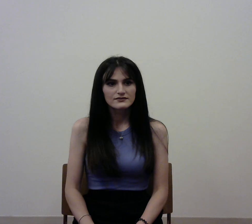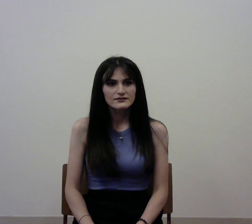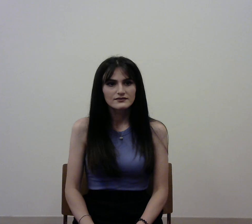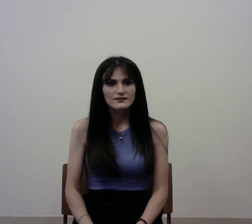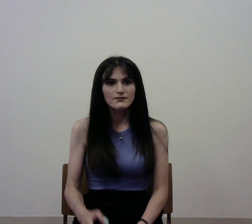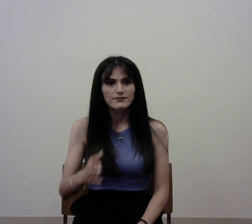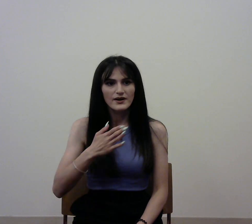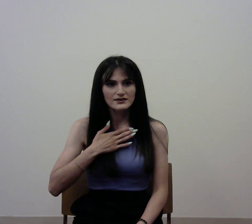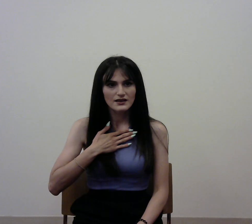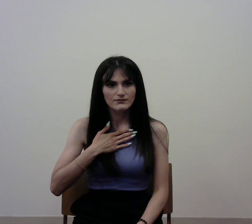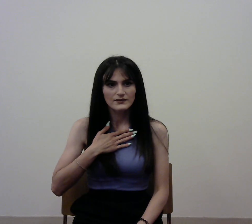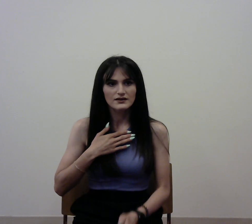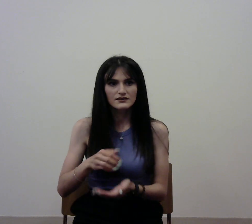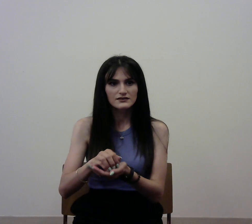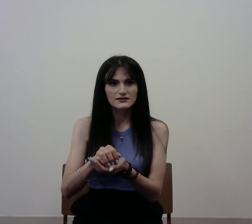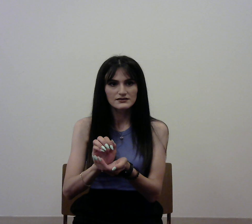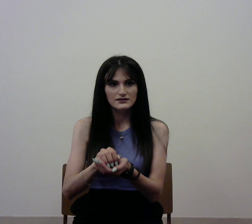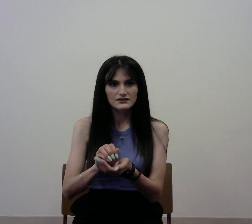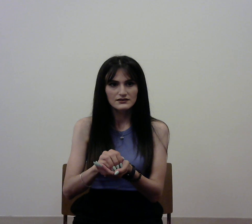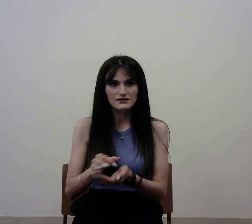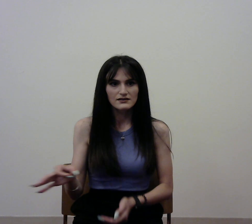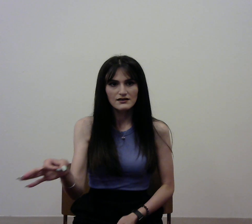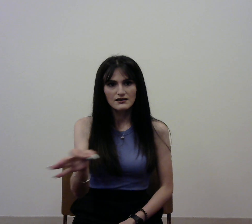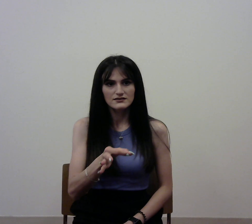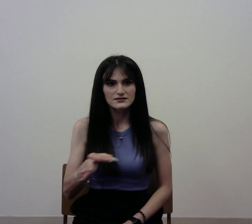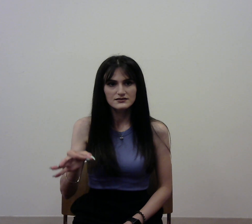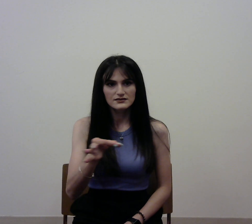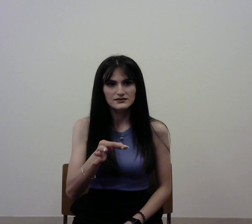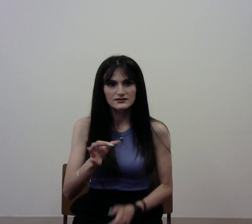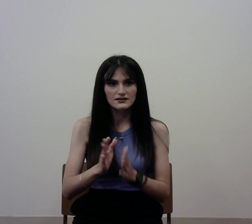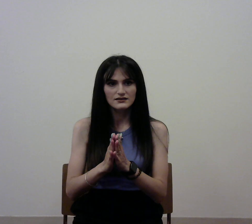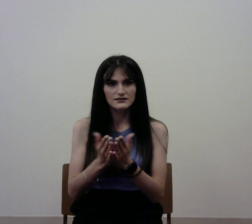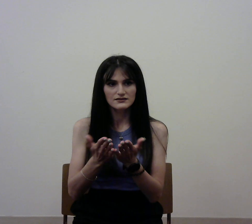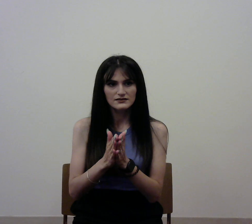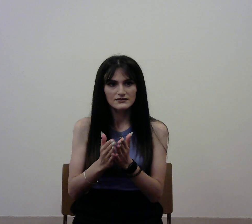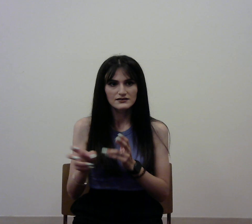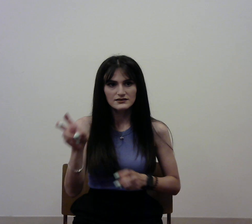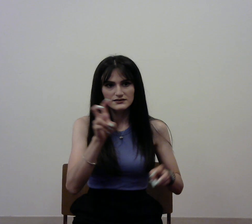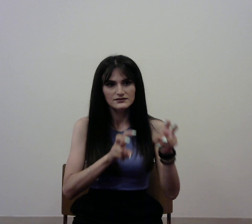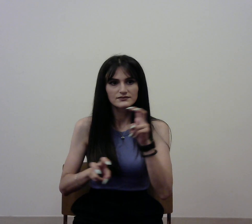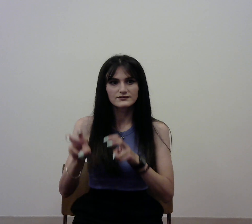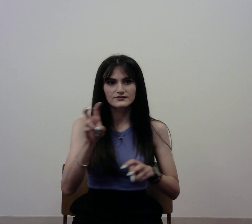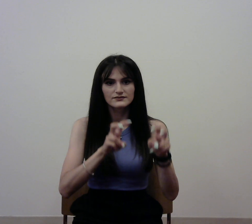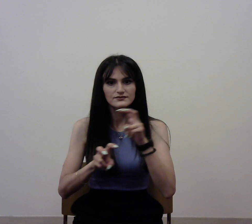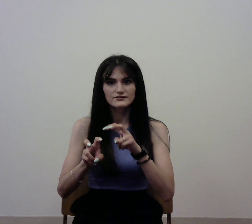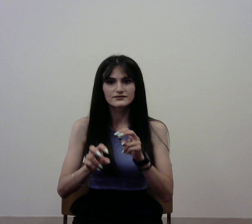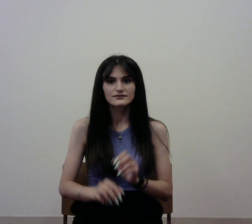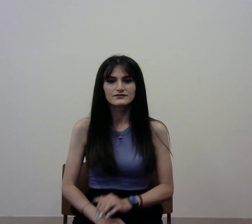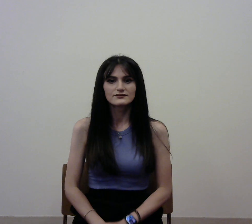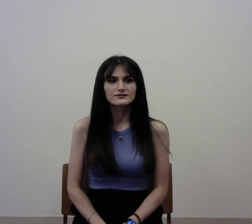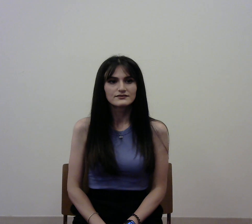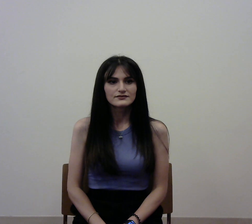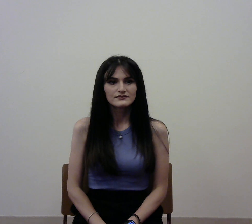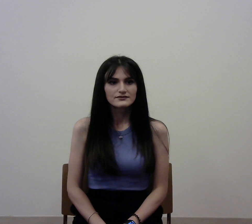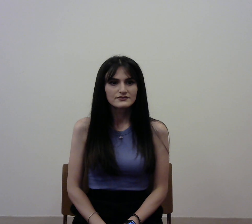Mən "Dəfinələr Adası" kitabını axtarıram